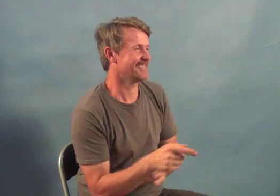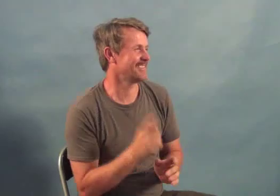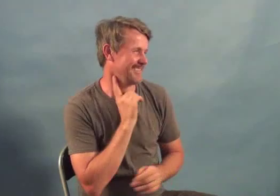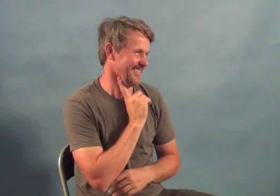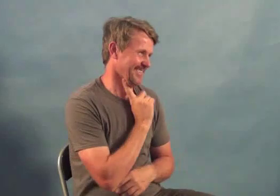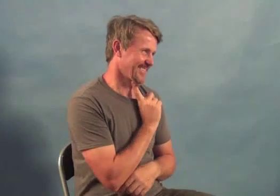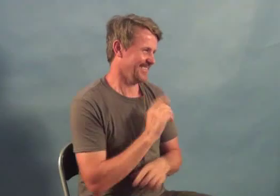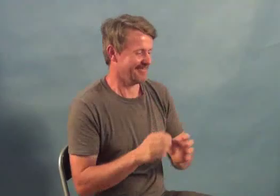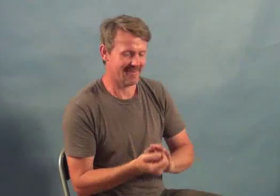Udawał, że nic nie zrobił.